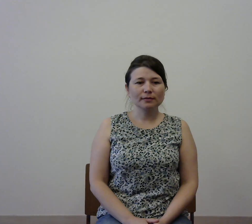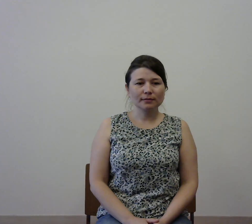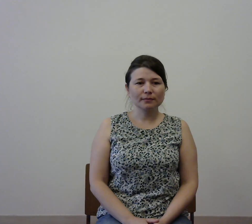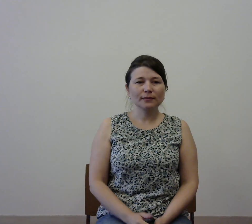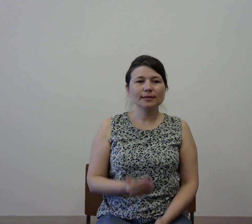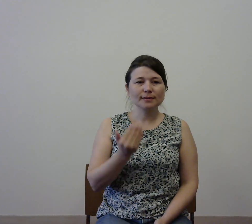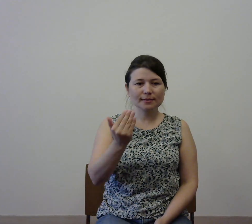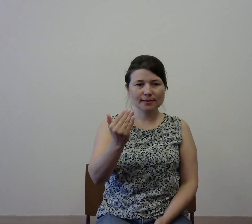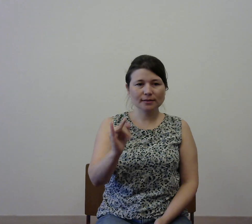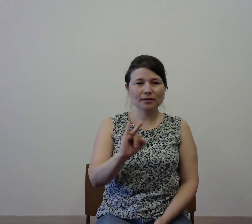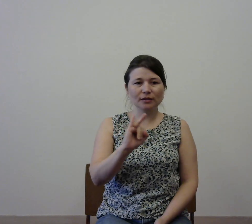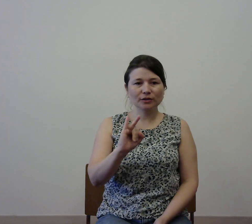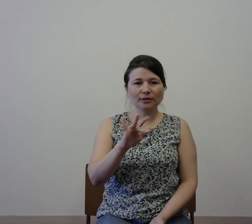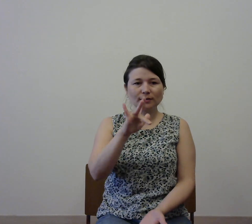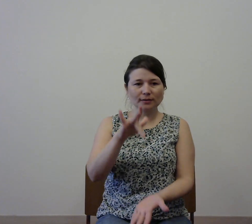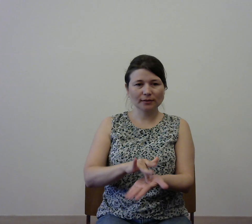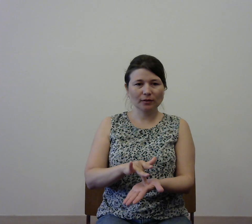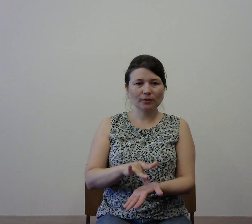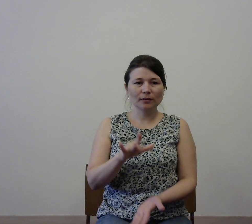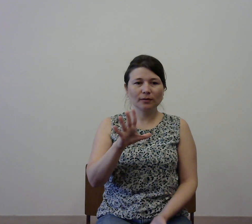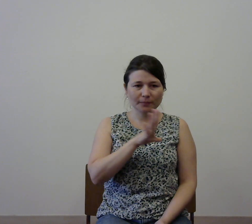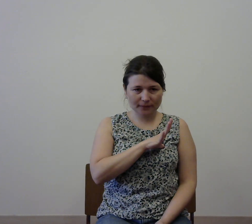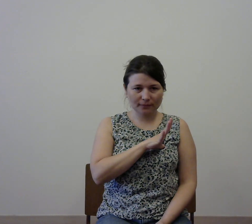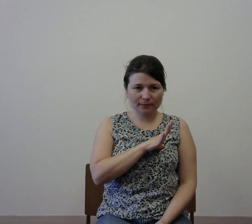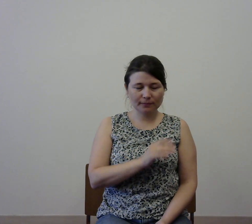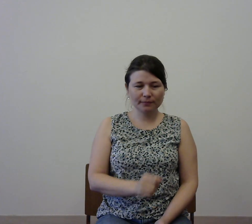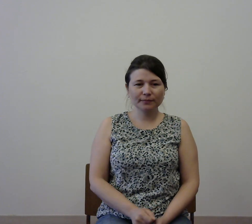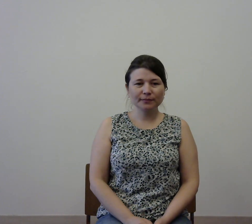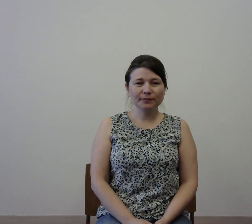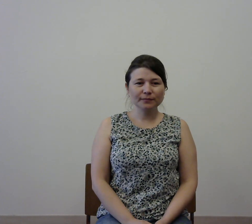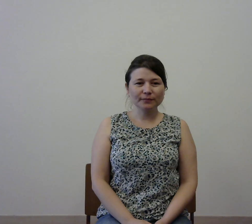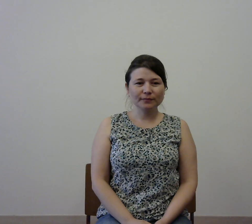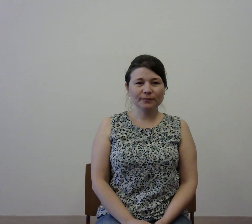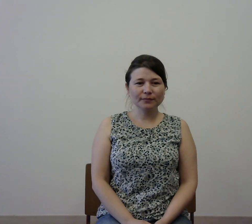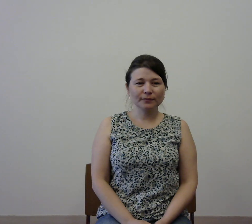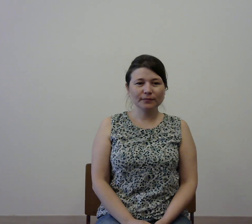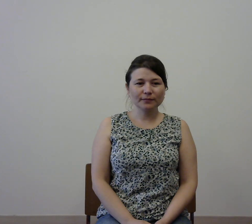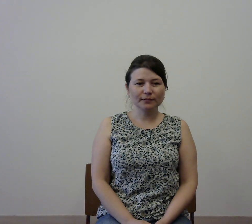Siz İçərişəhərdə olmusuz?